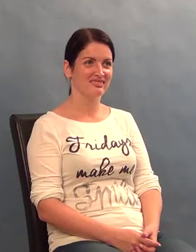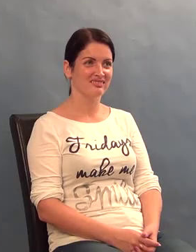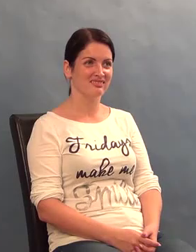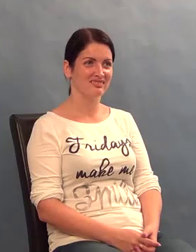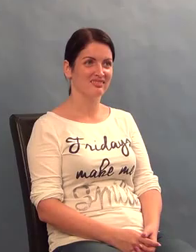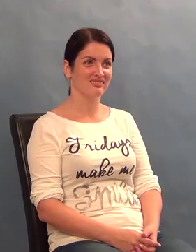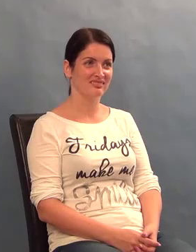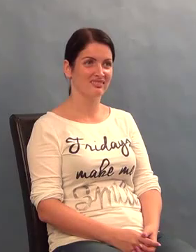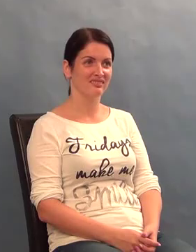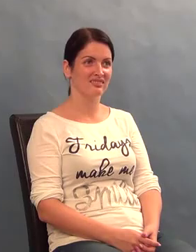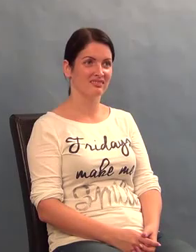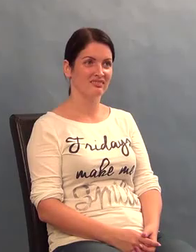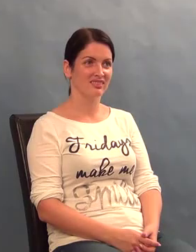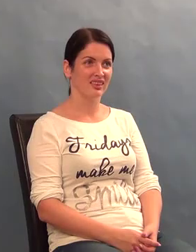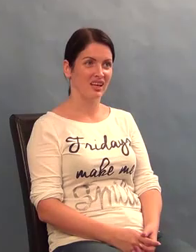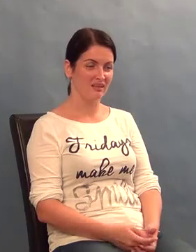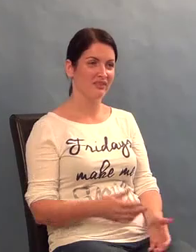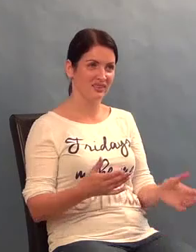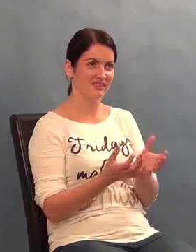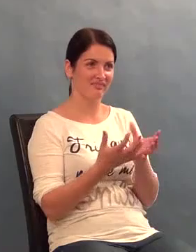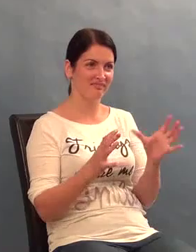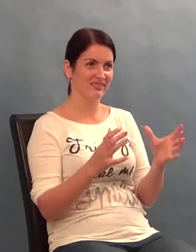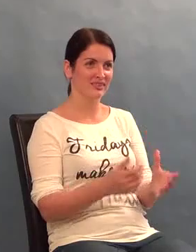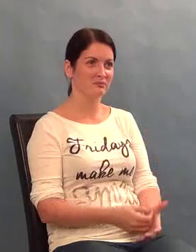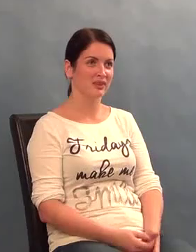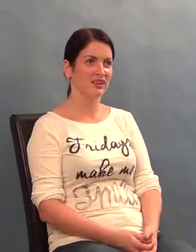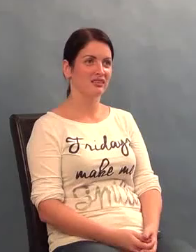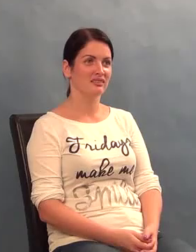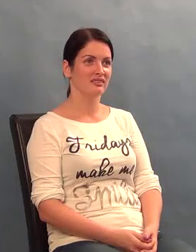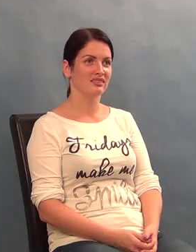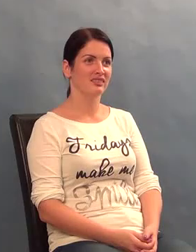A druga, duża myszka się bała, bo miała na głowie coś małego.